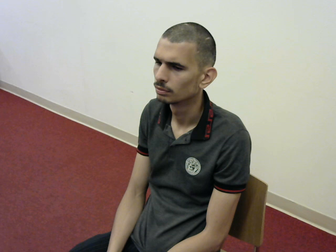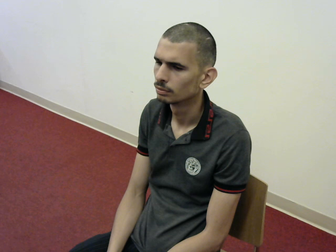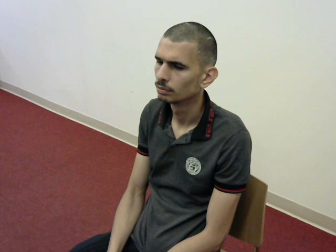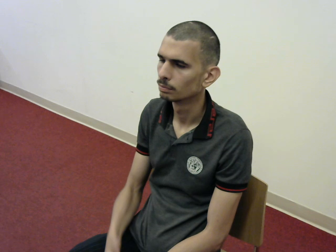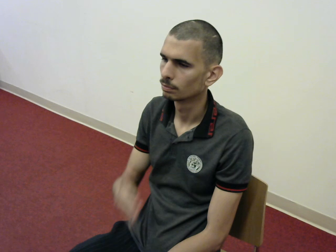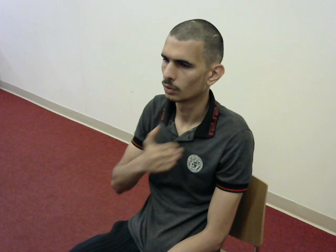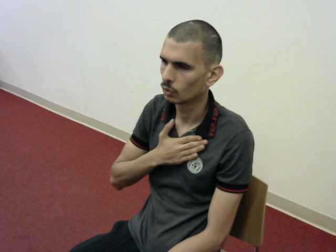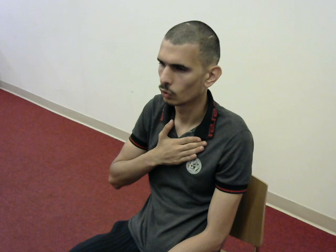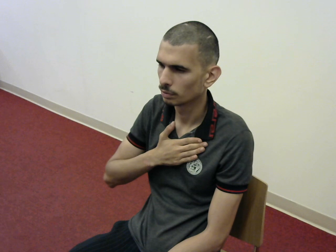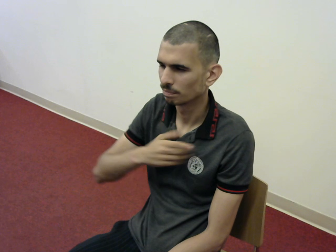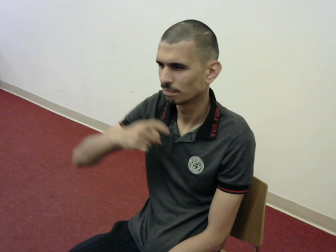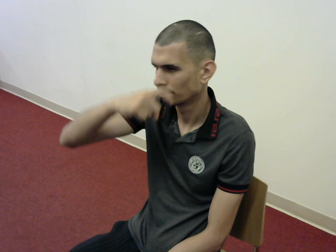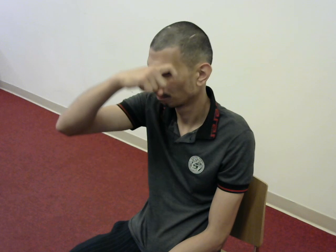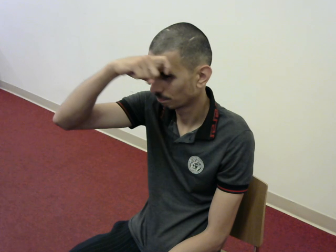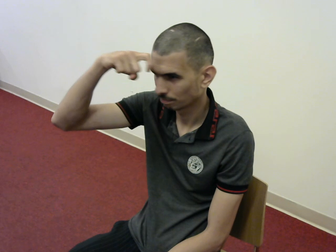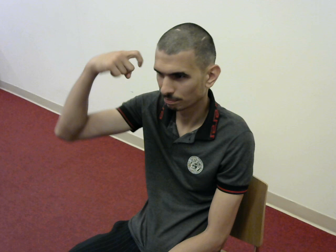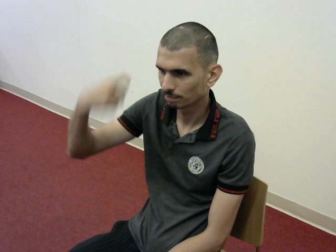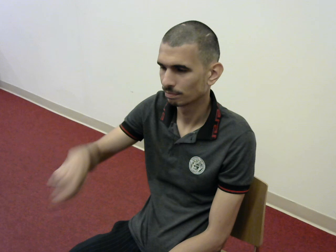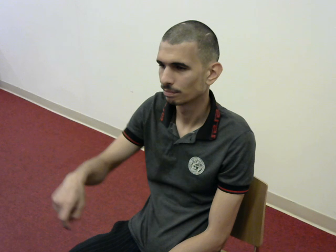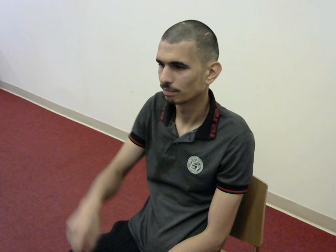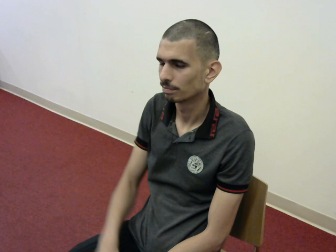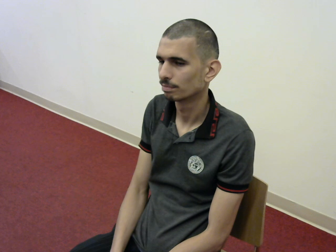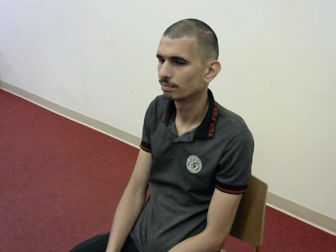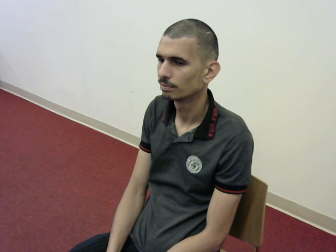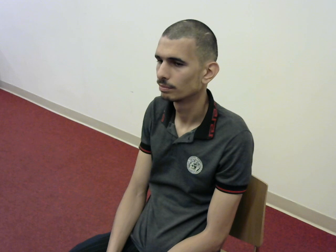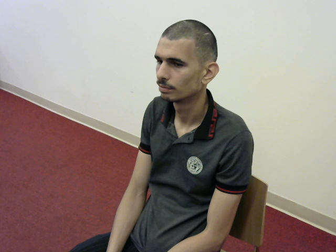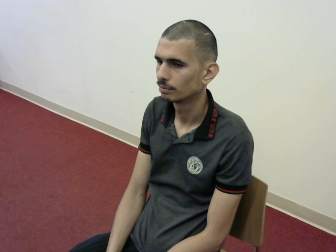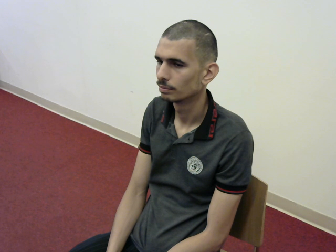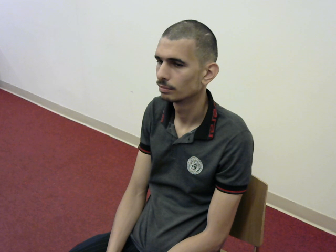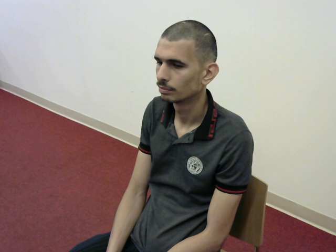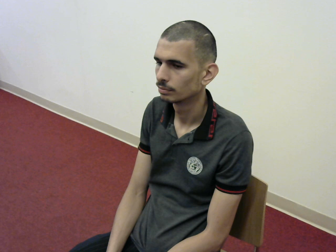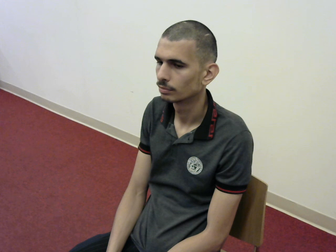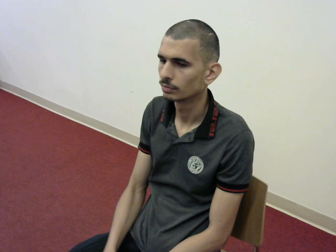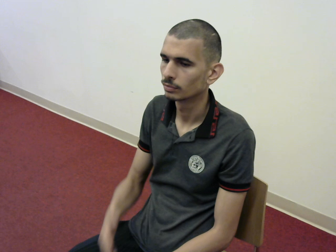Mənə istidir